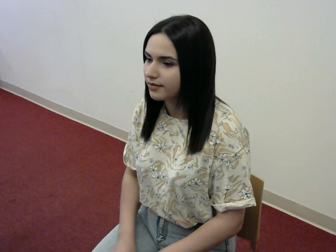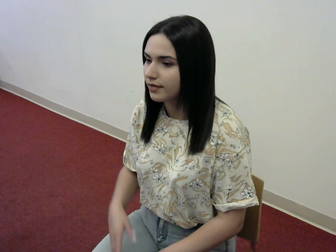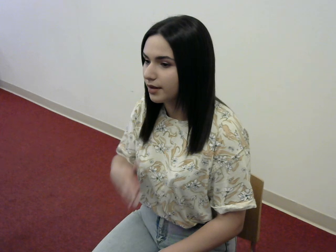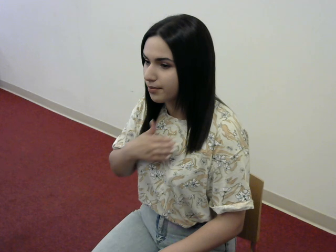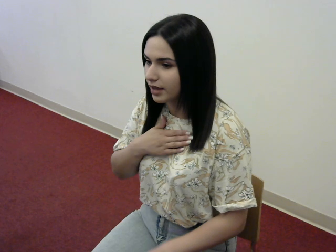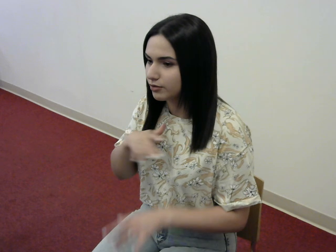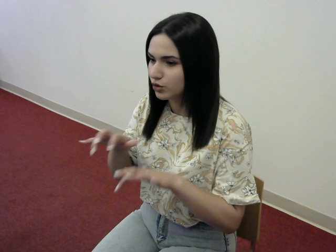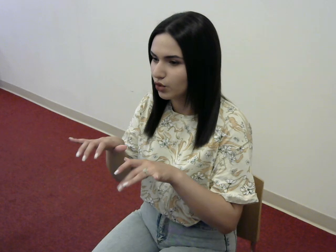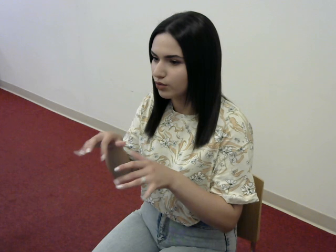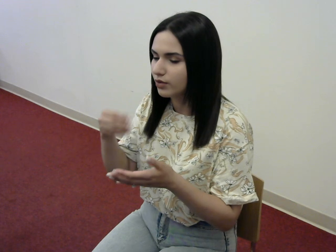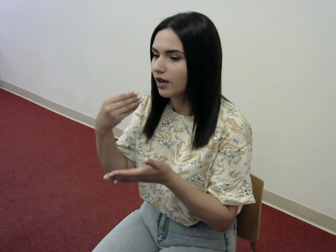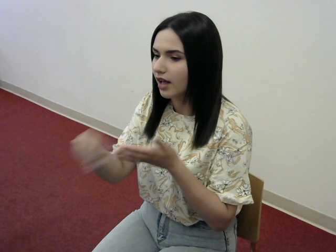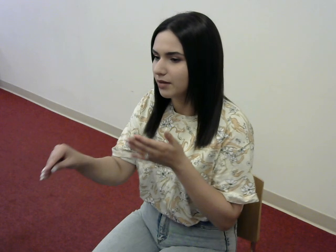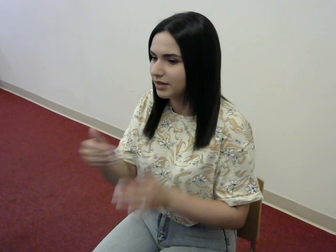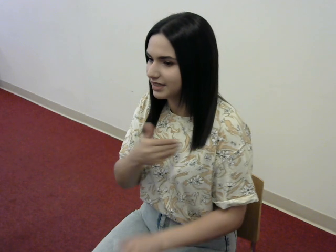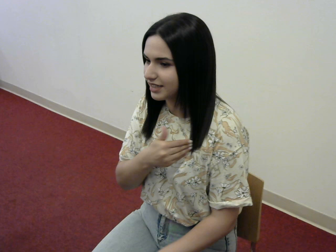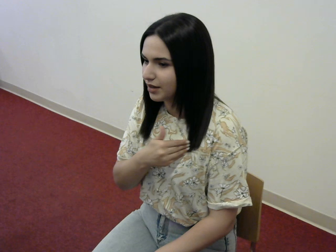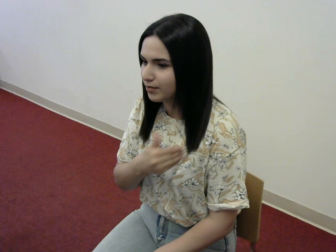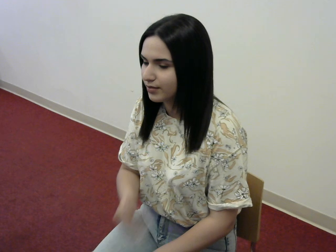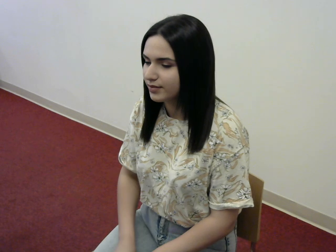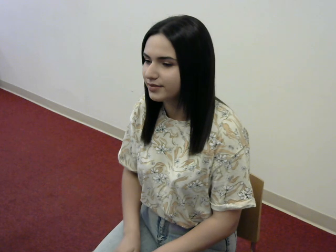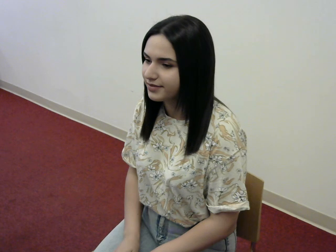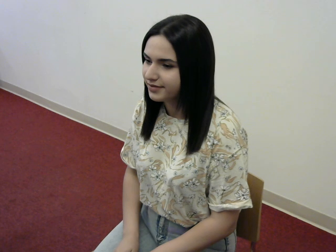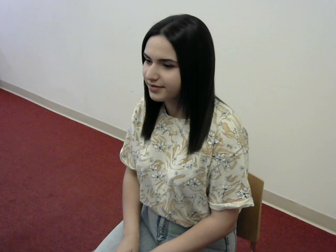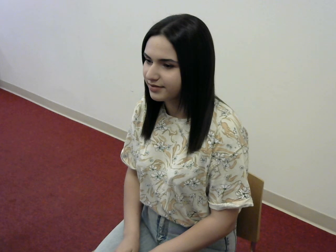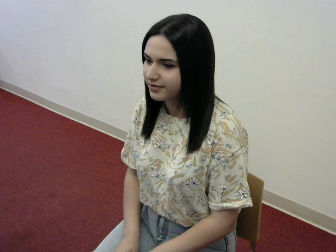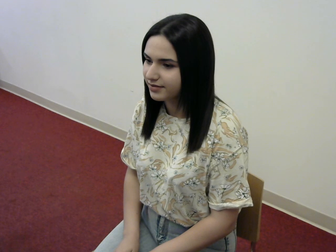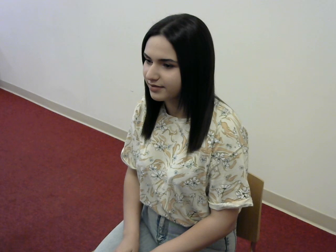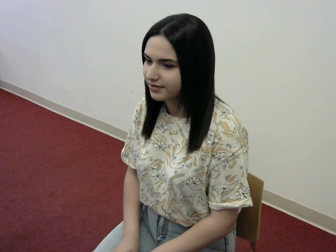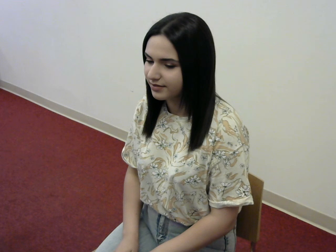Mən kompüter almaq istəyirəm